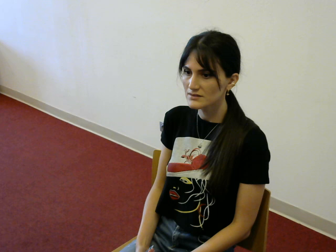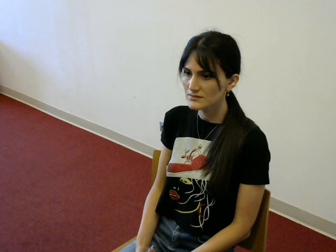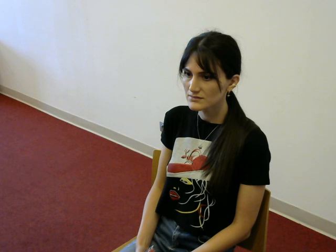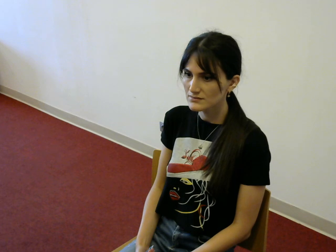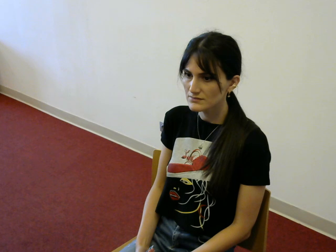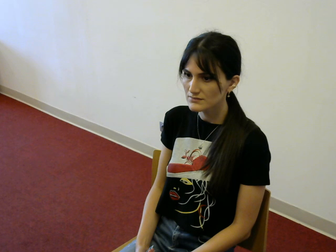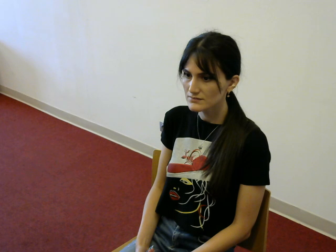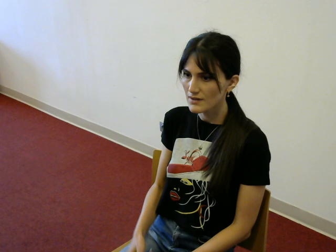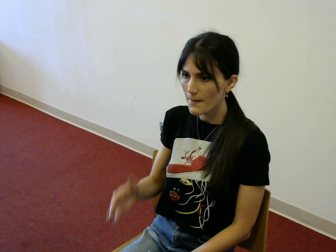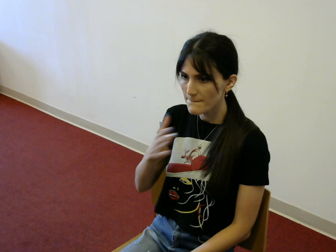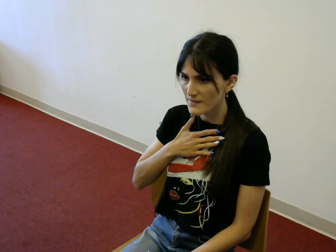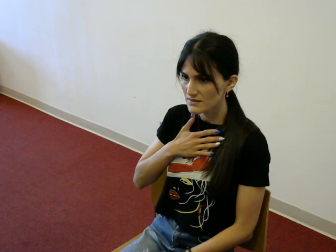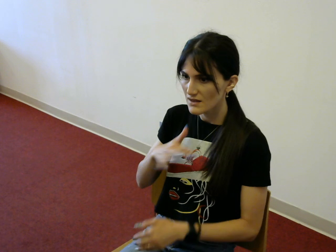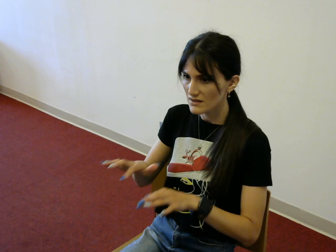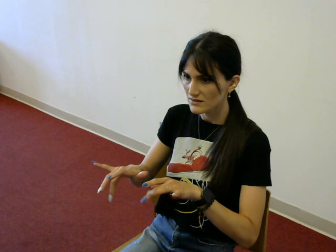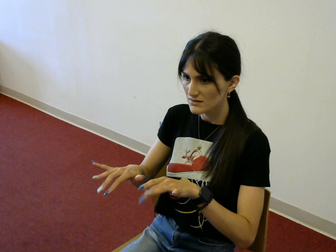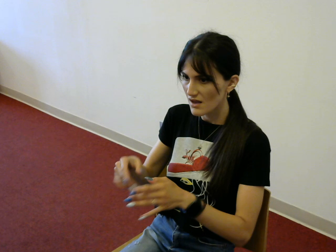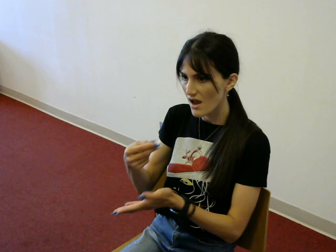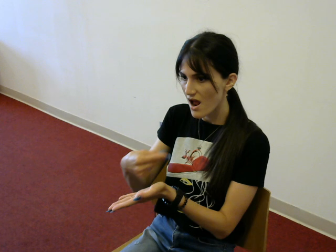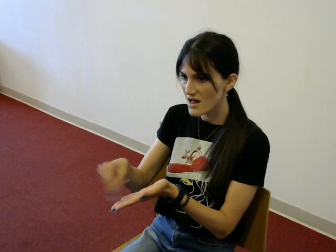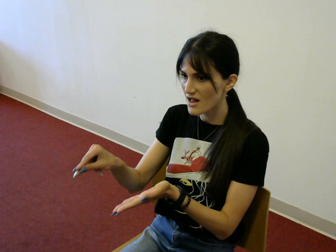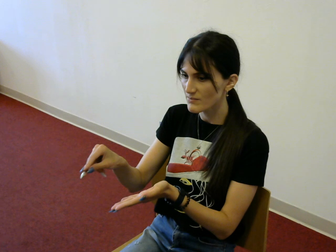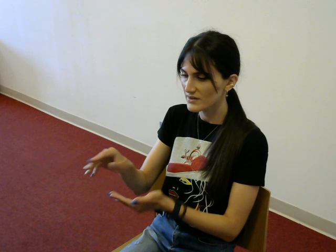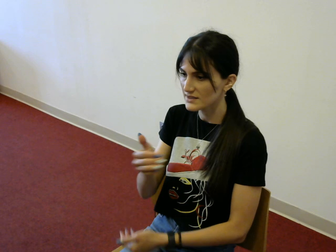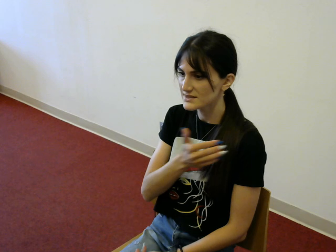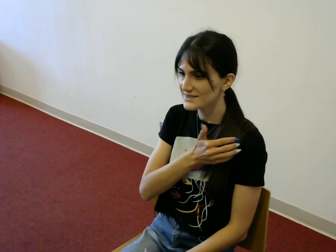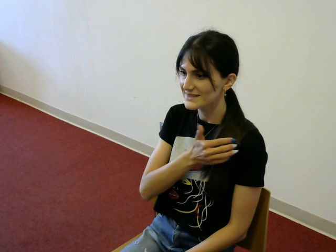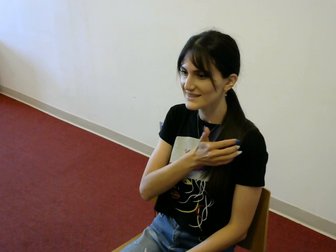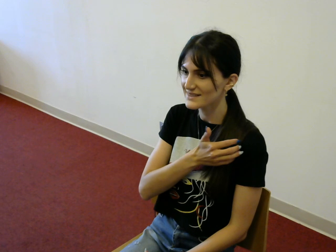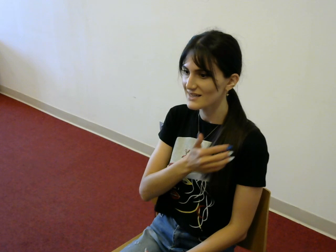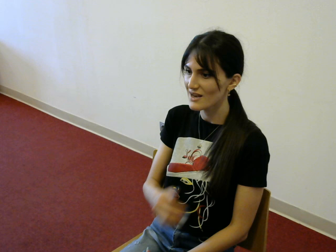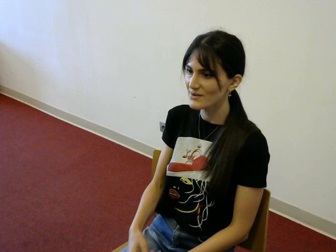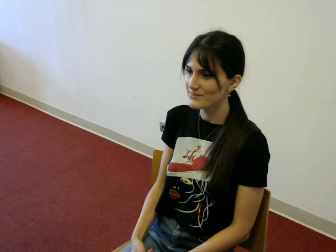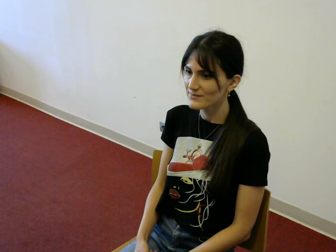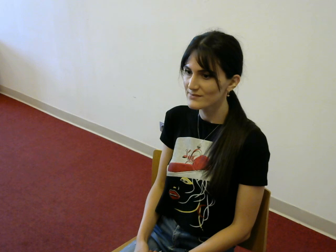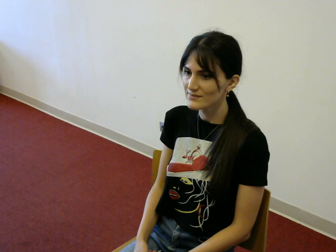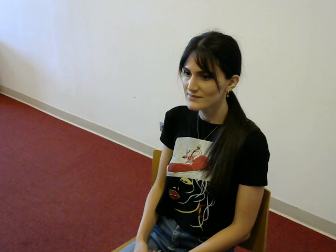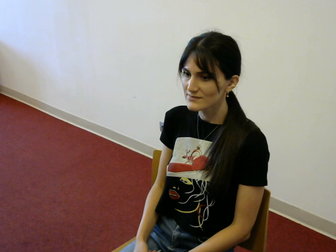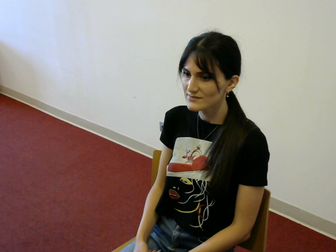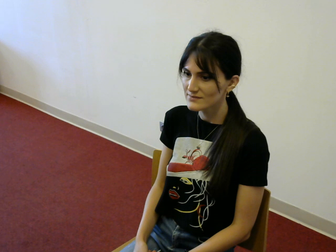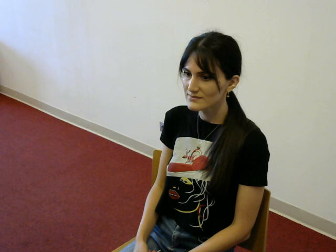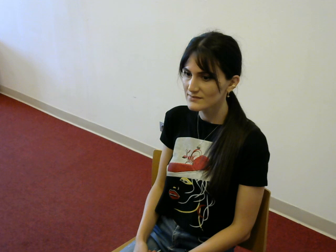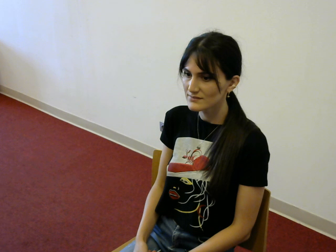Mən kompüter almaq istəyirəm